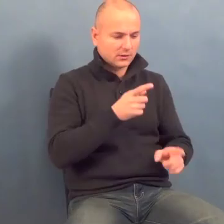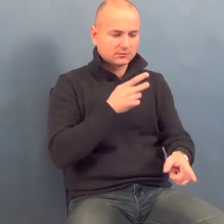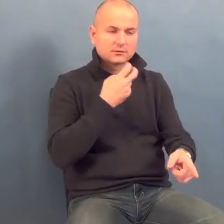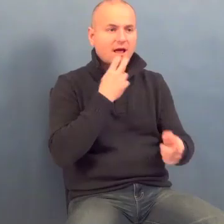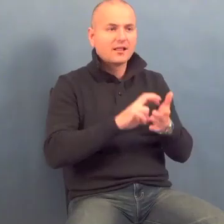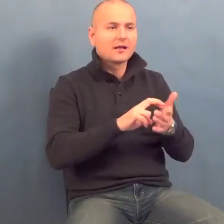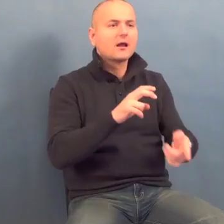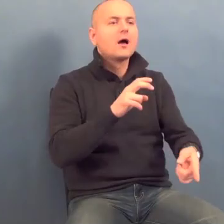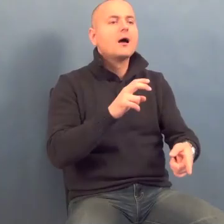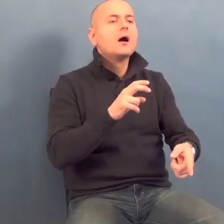To nie ma nic związanego z elektryką.